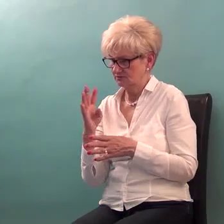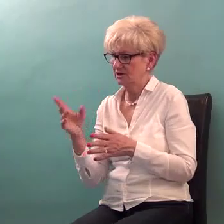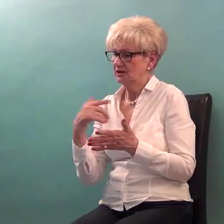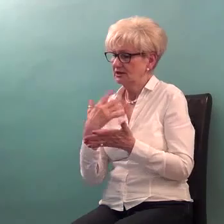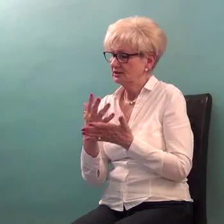Ja tylko...